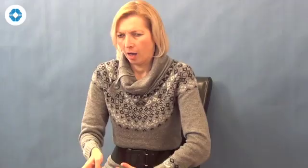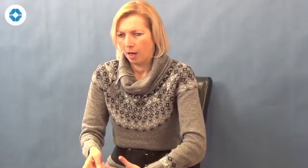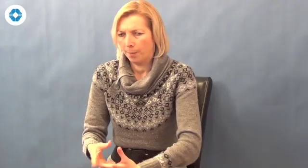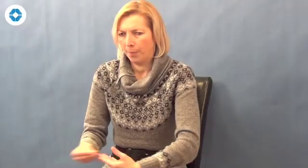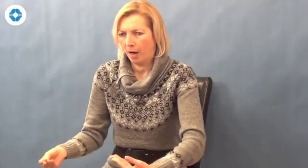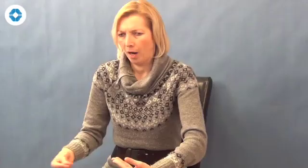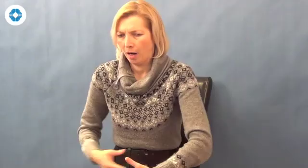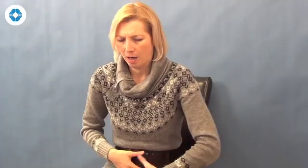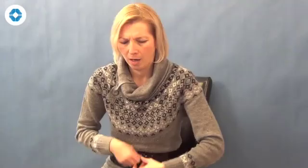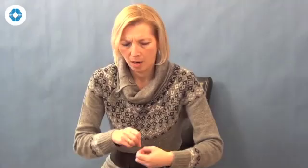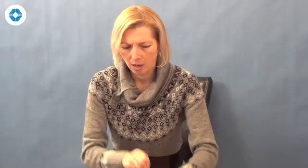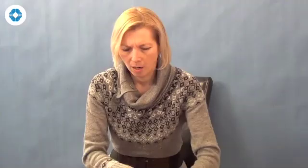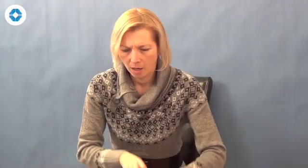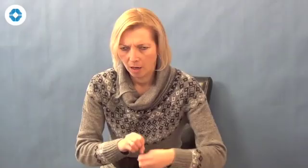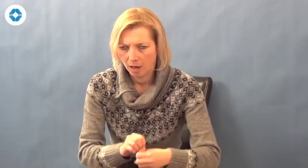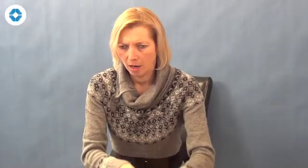Wyrzuca gruszki z fartucha do kosza.